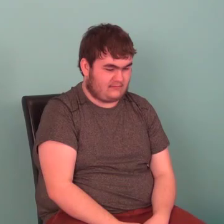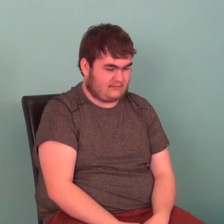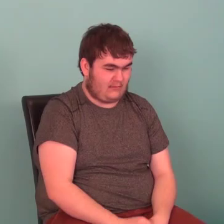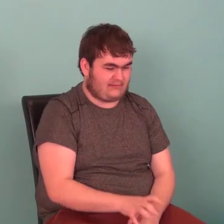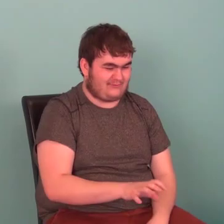Złodziej.